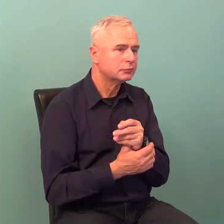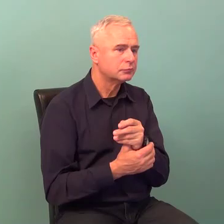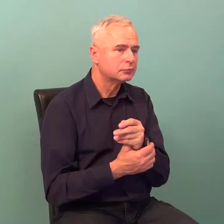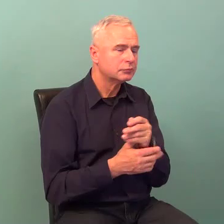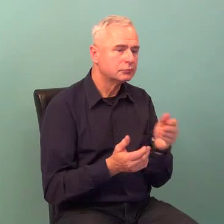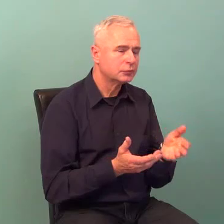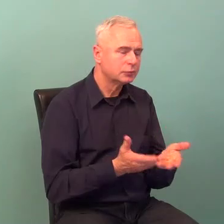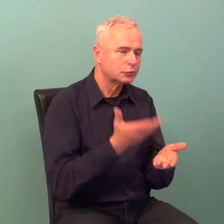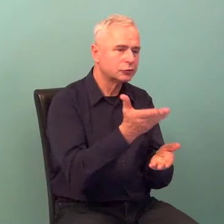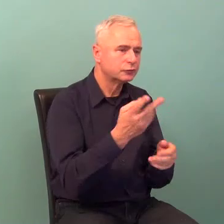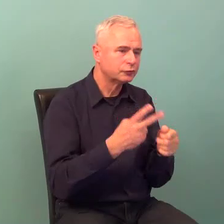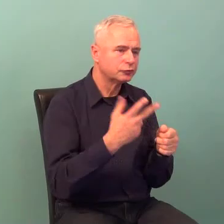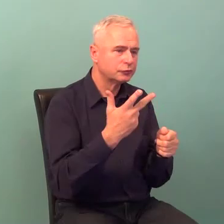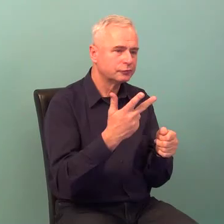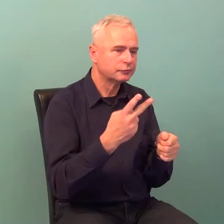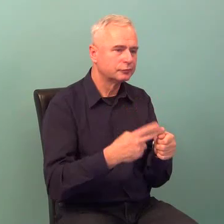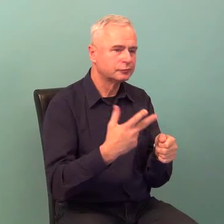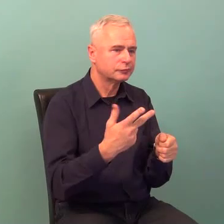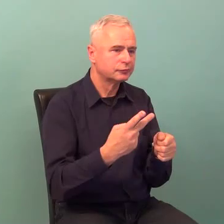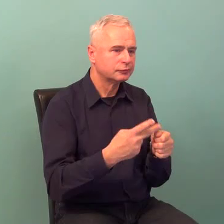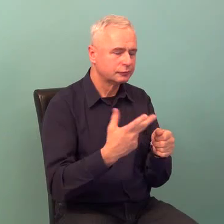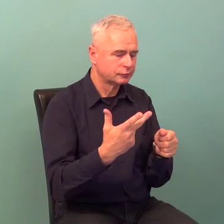Proponuję dwudziestego trzeciego.